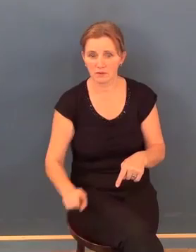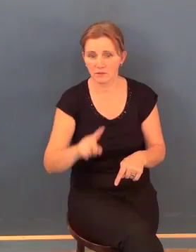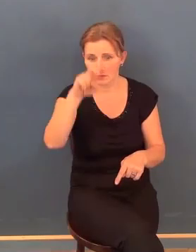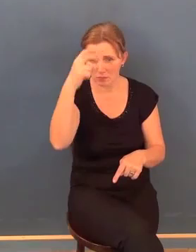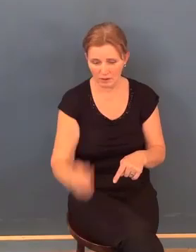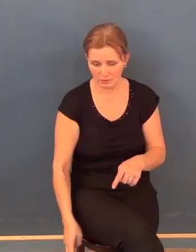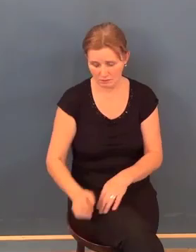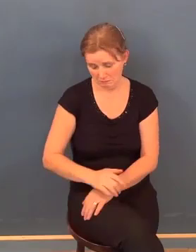Upadek.